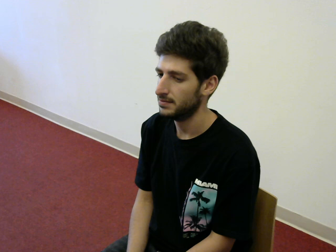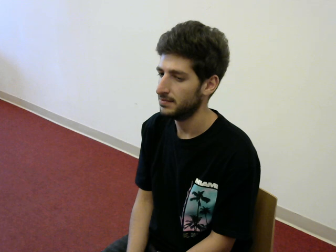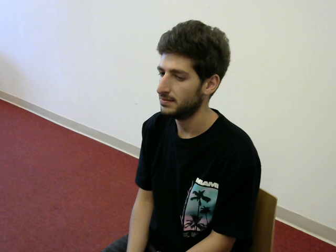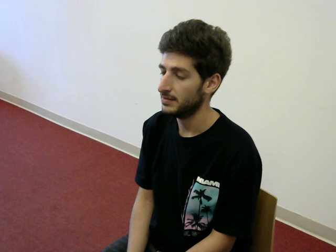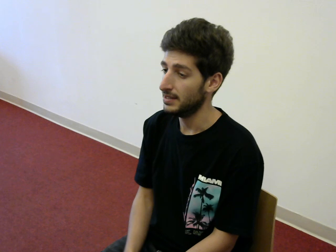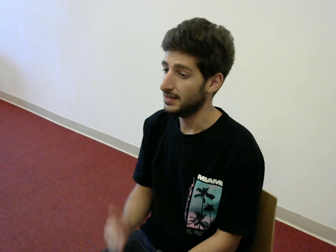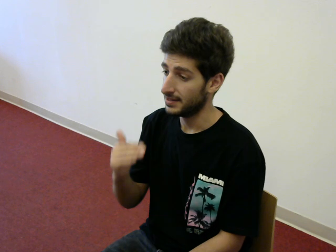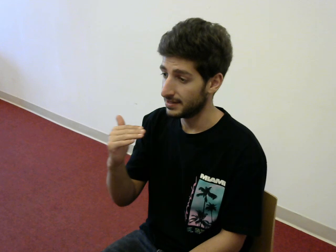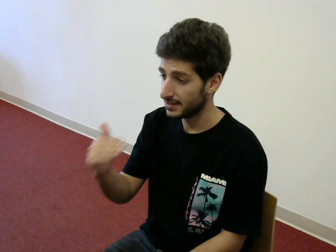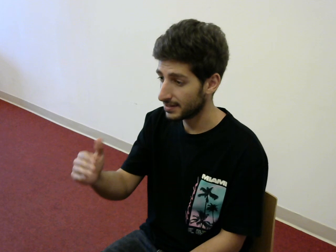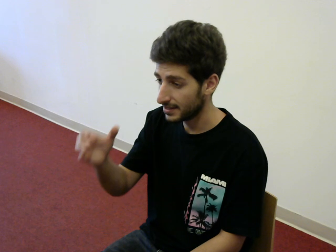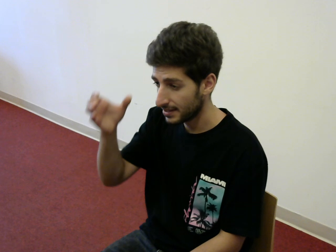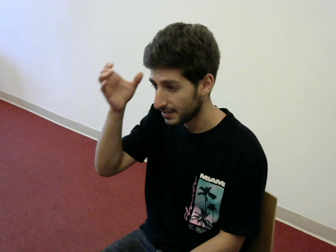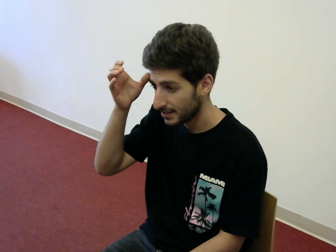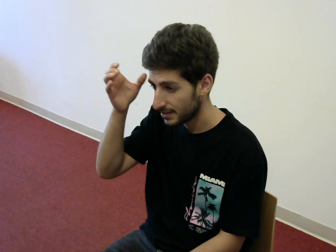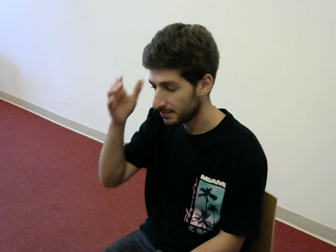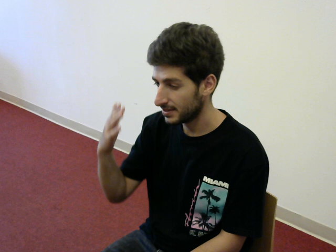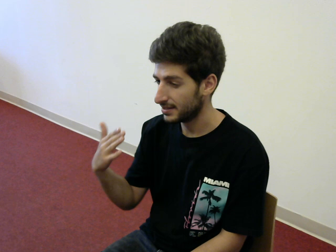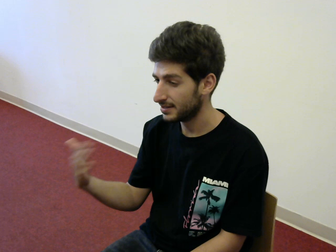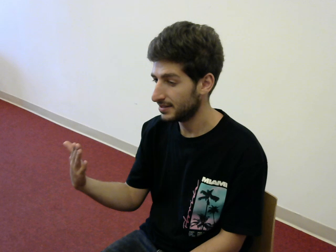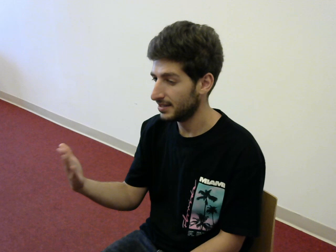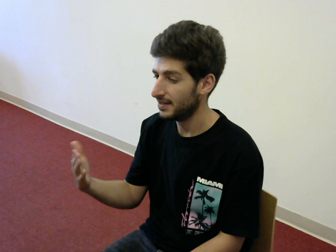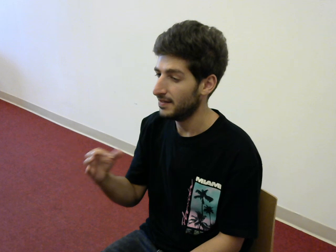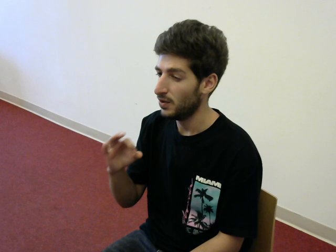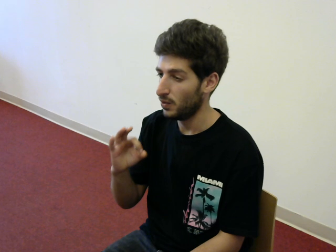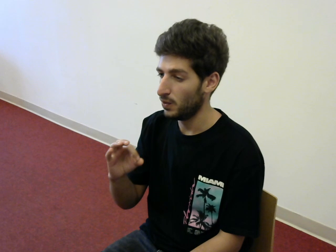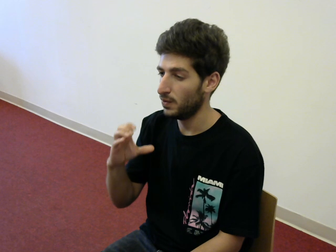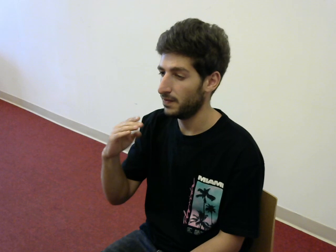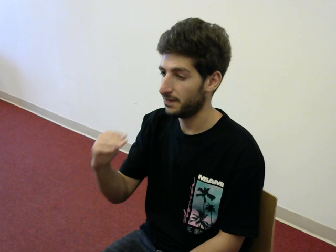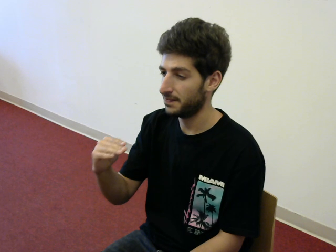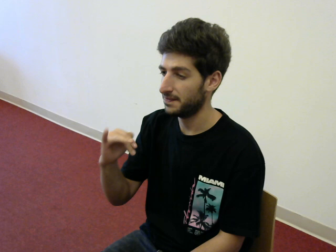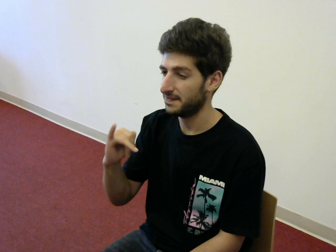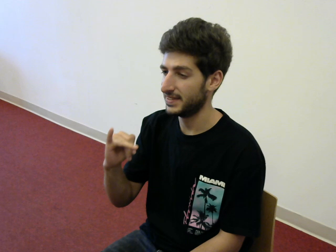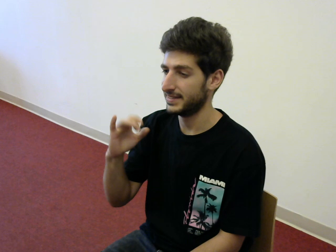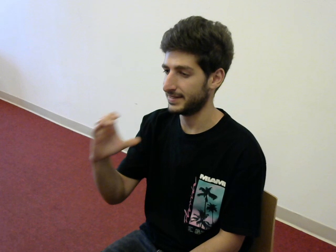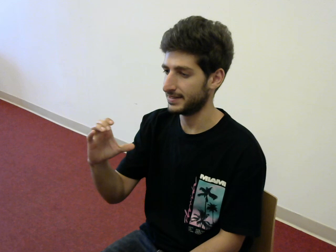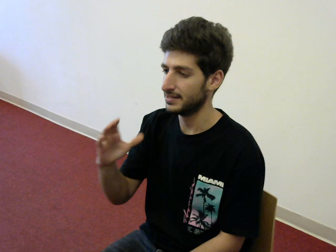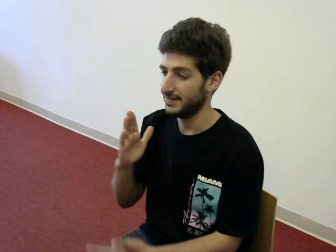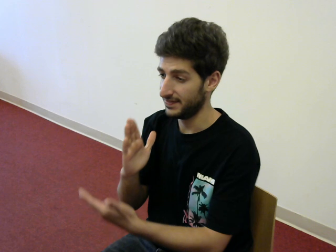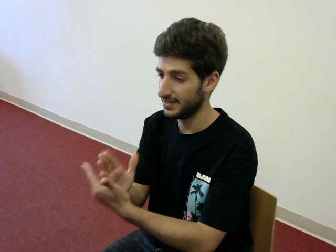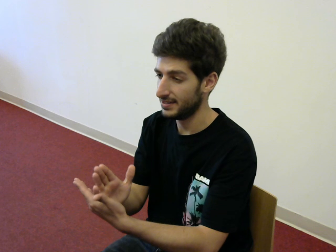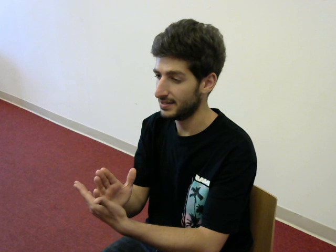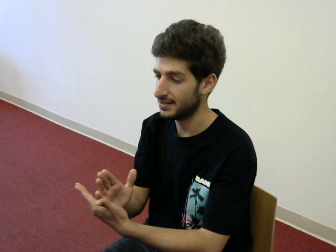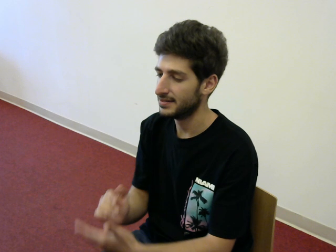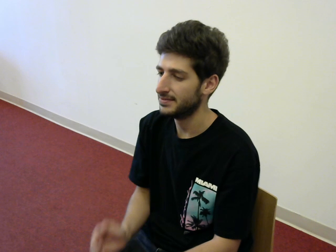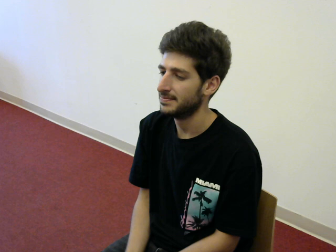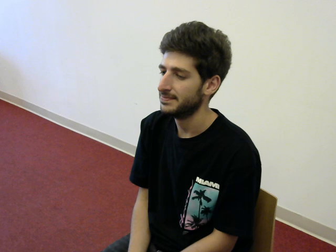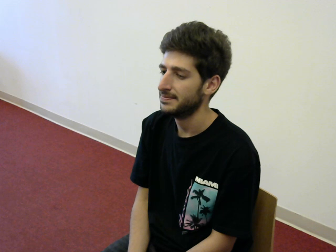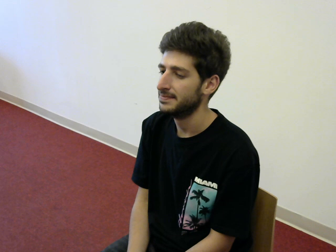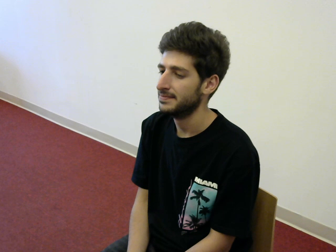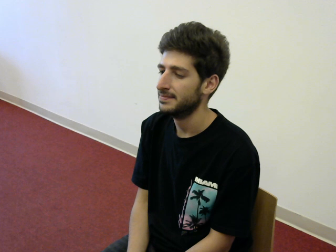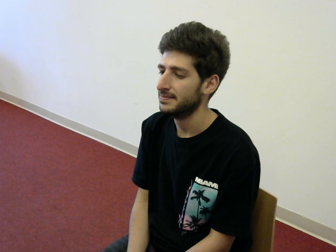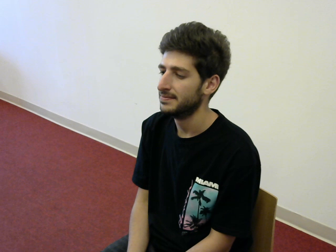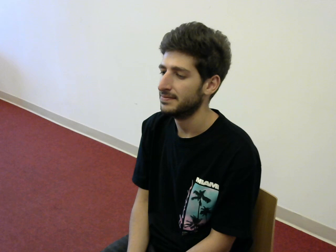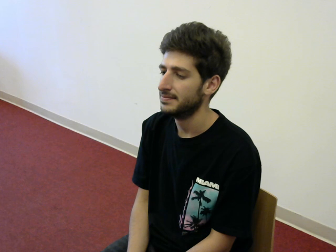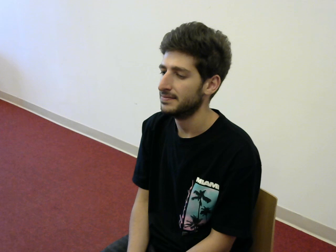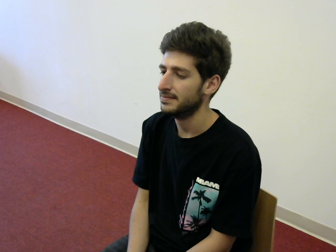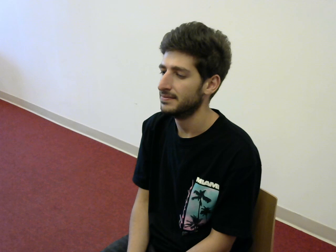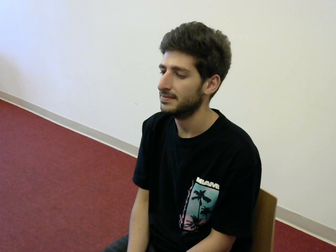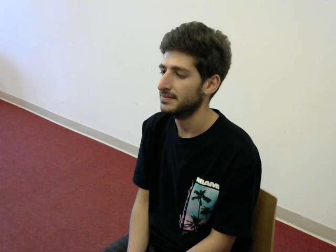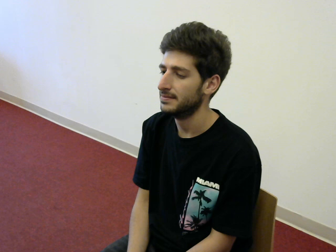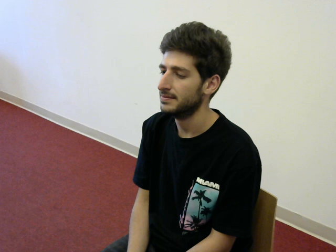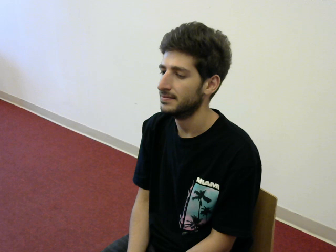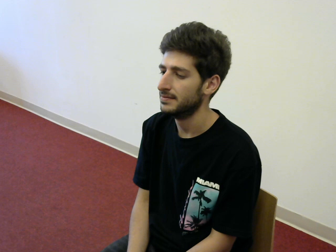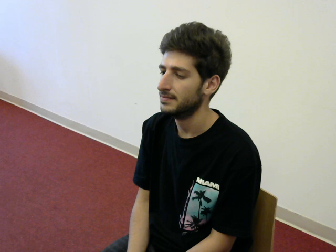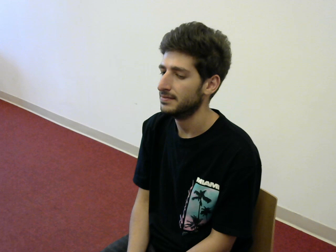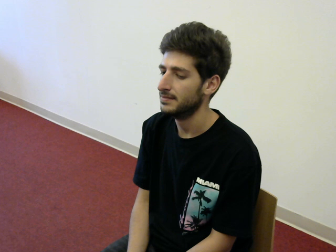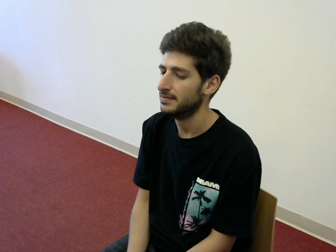Sizin Elmlər Akademiyası tərəfdə ofisiniz varmı?